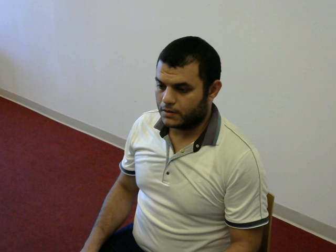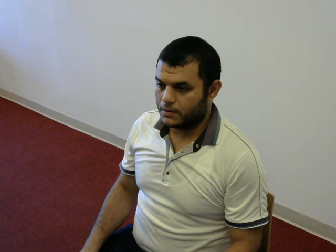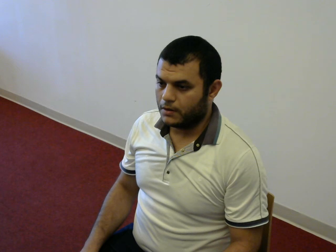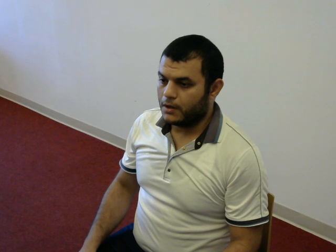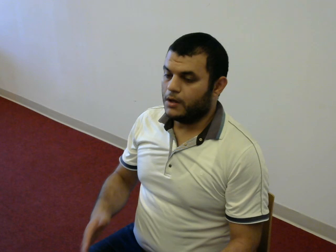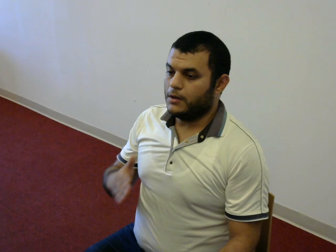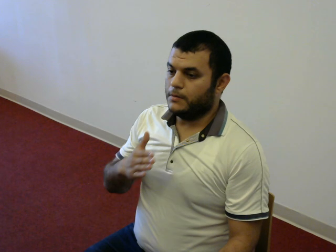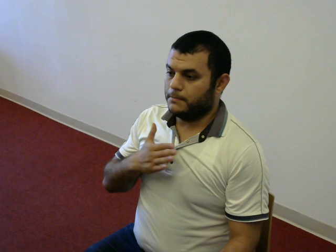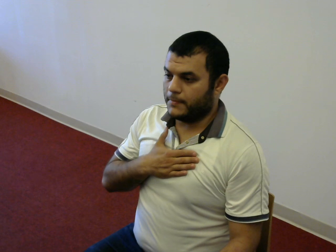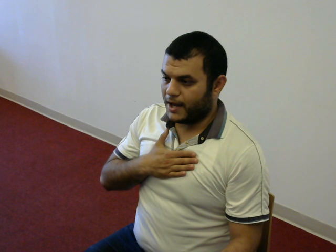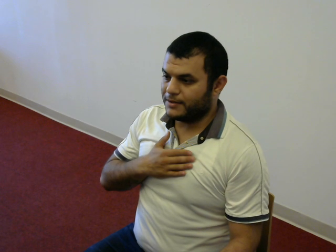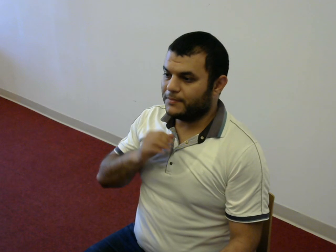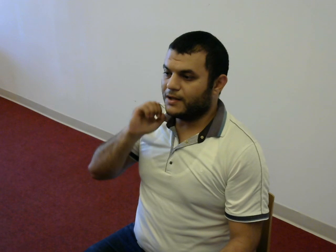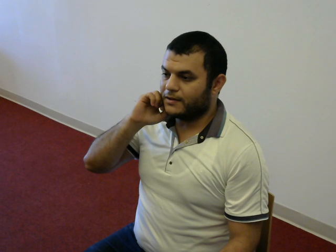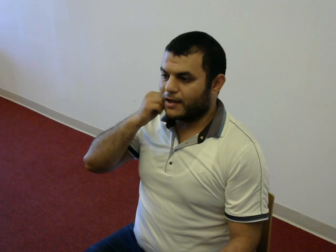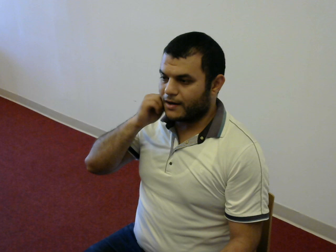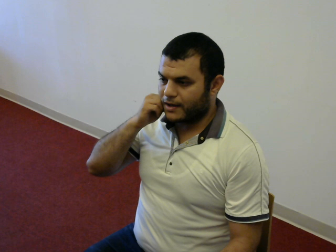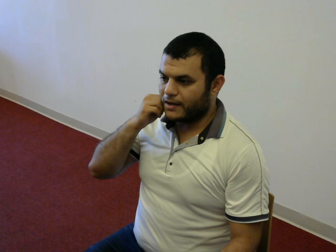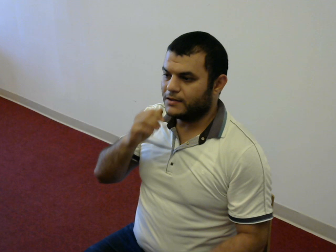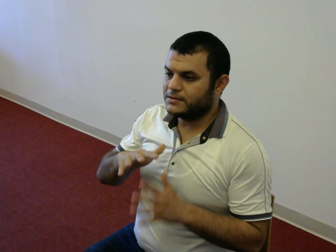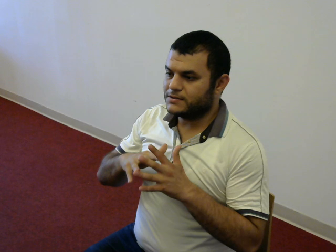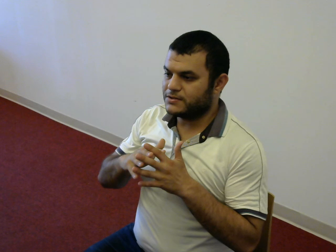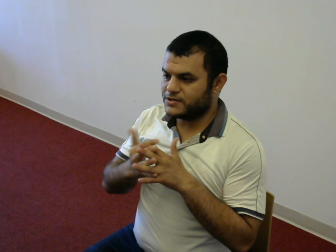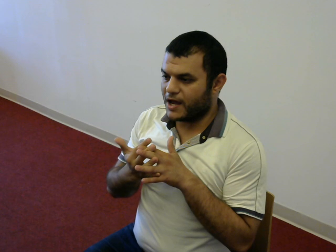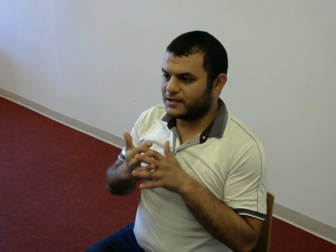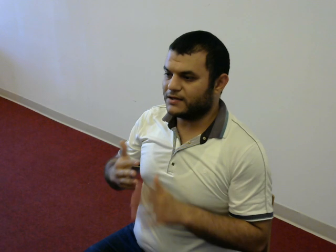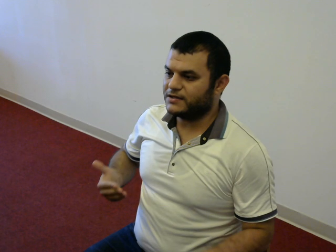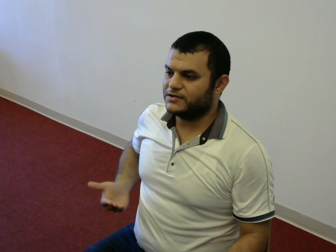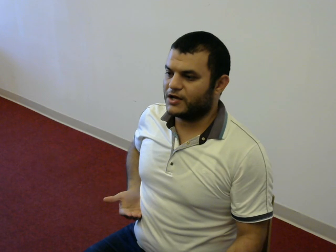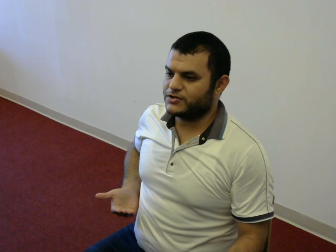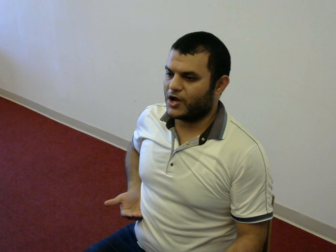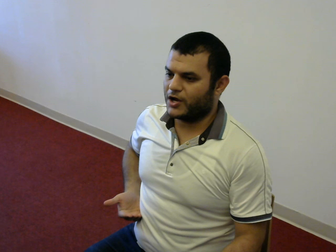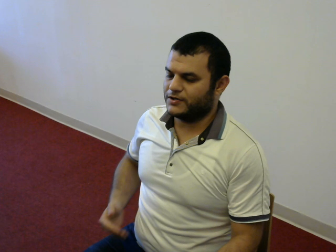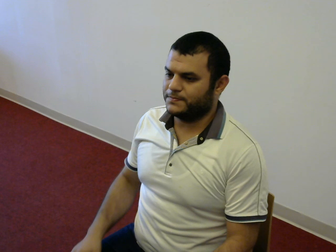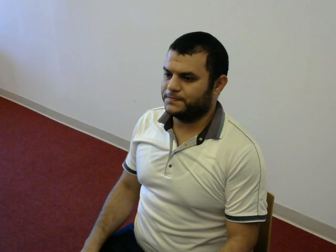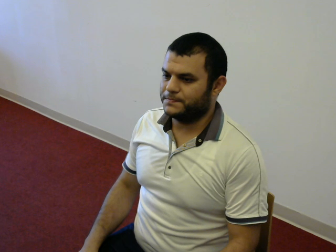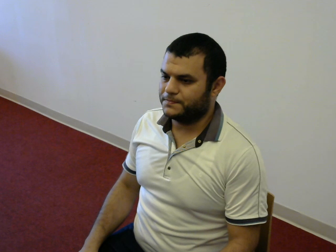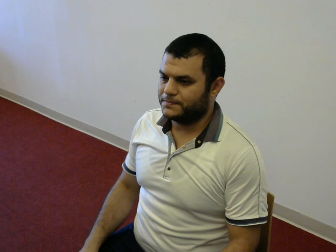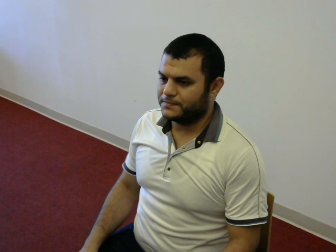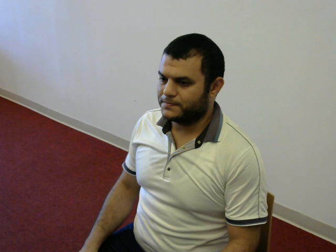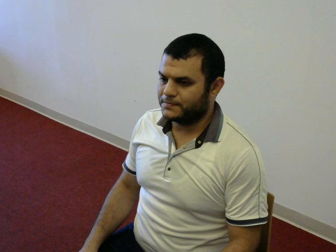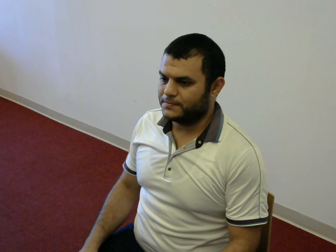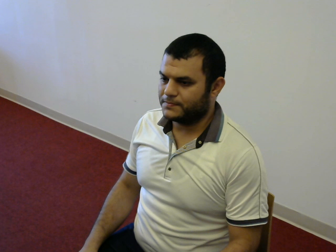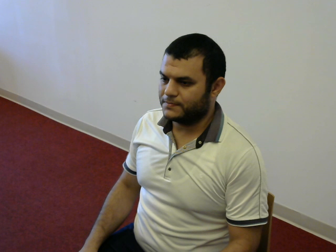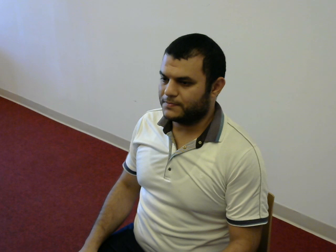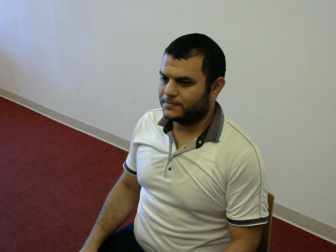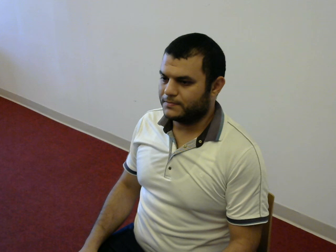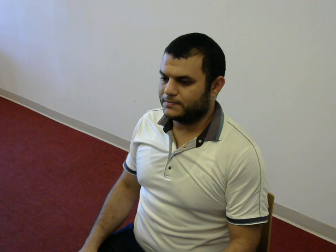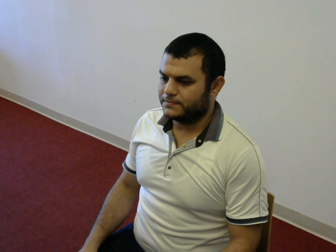Mənim nənəm kənddə yaşayır